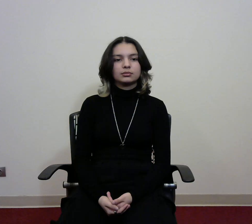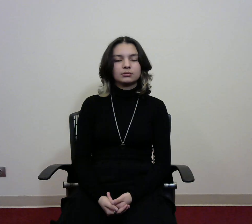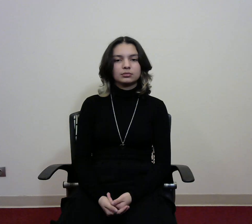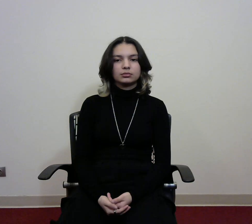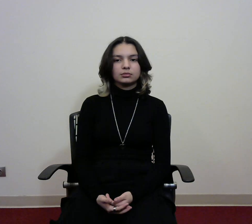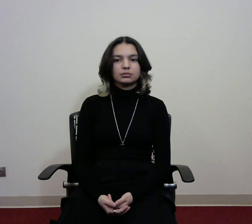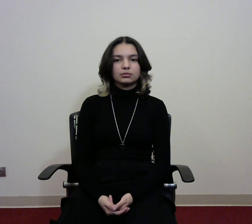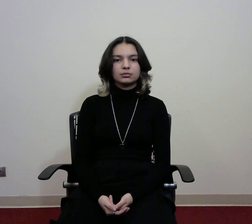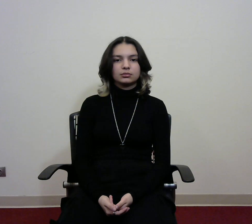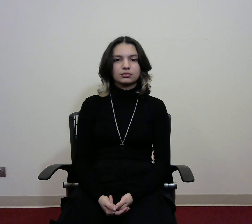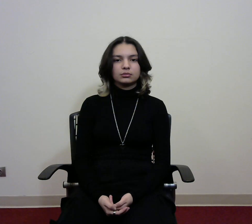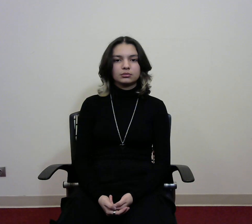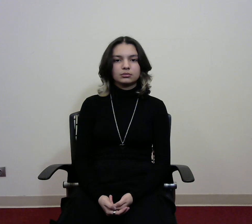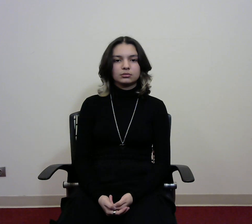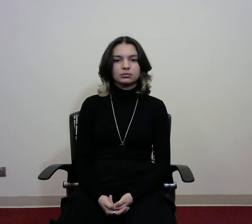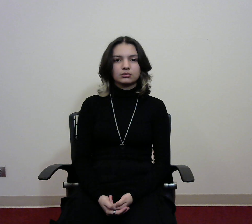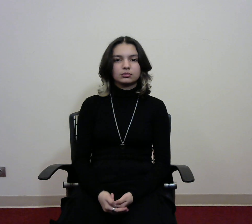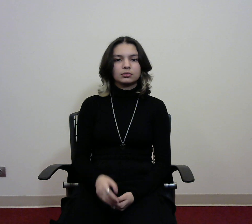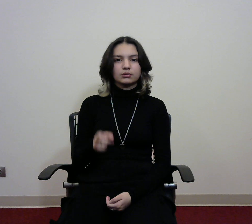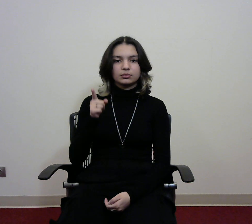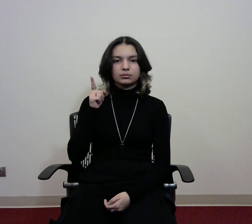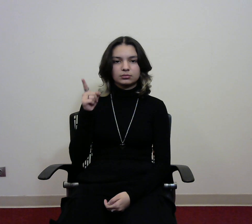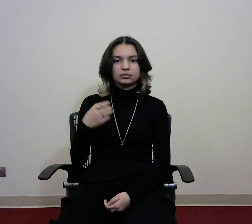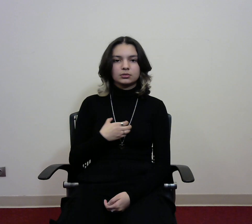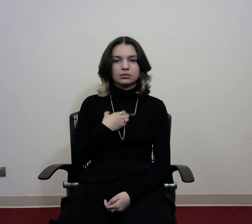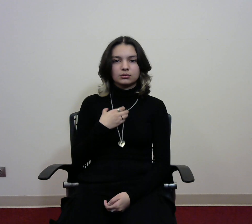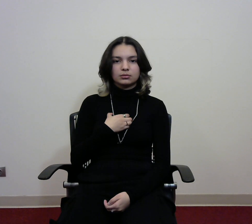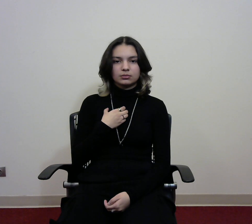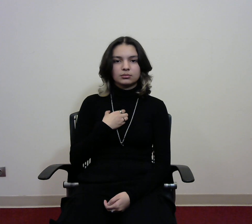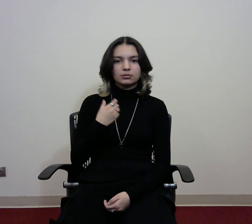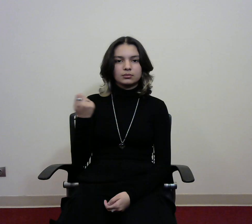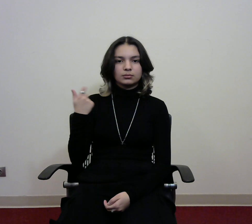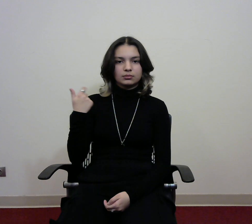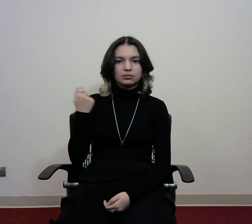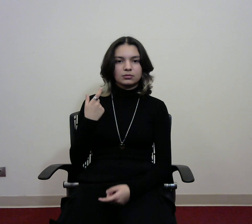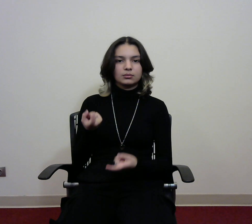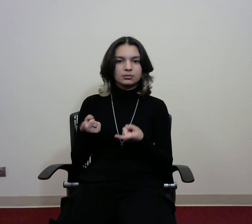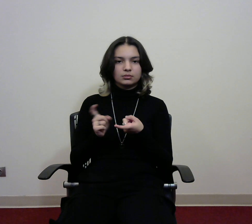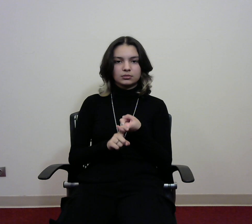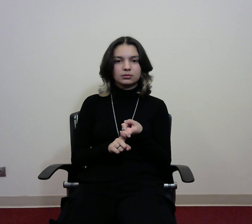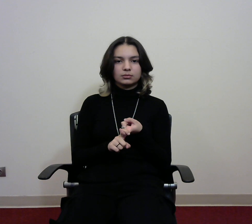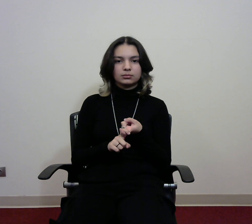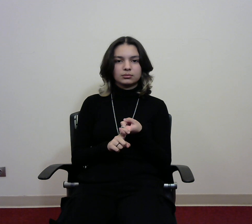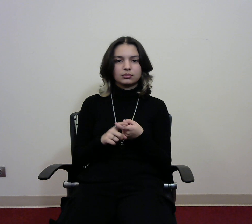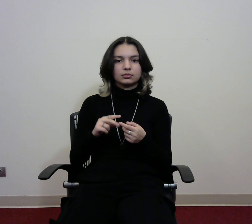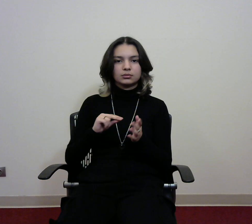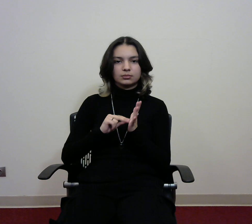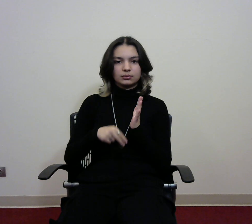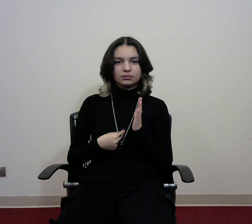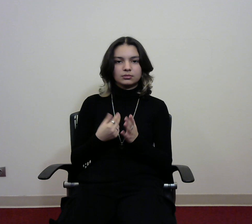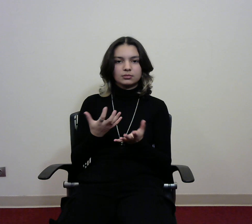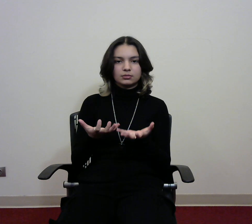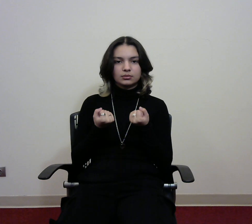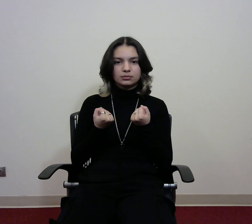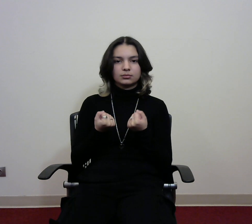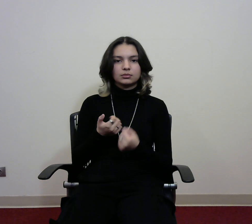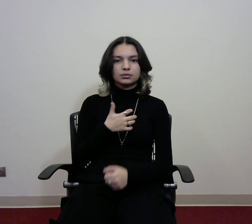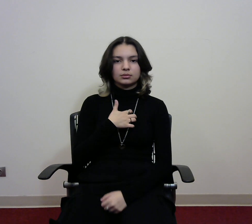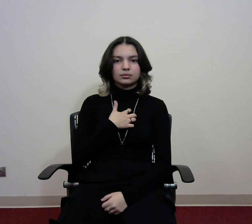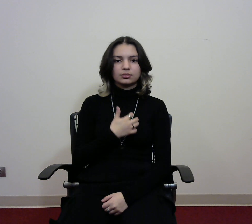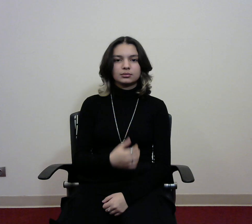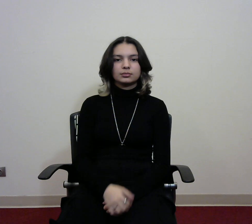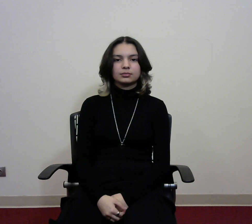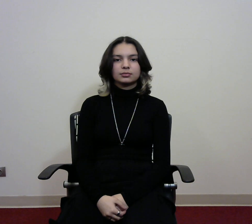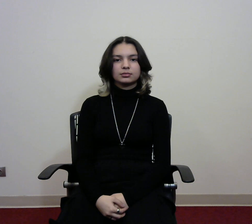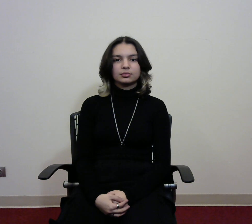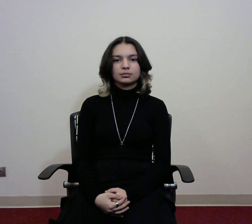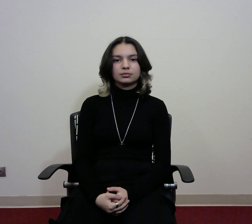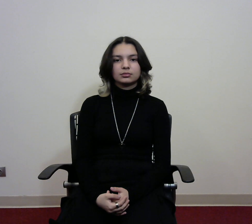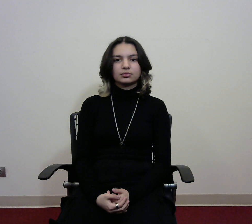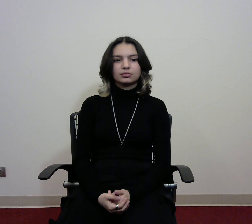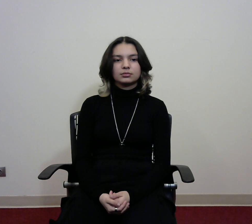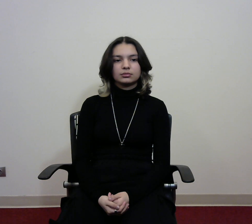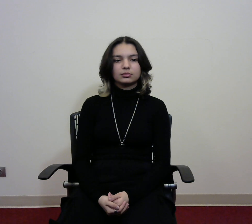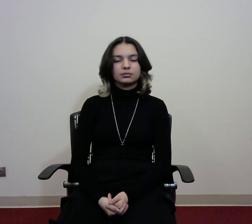O sosial müavinət ilə bağlı arayış almaq istəyir